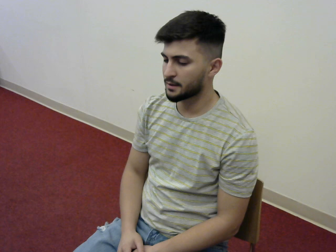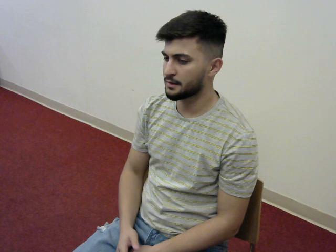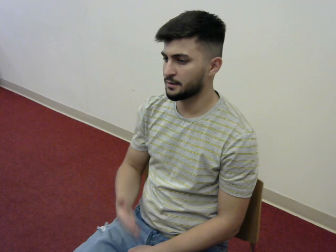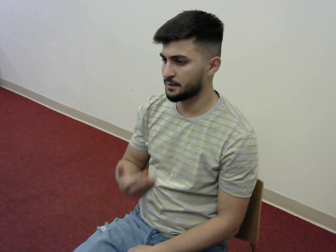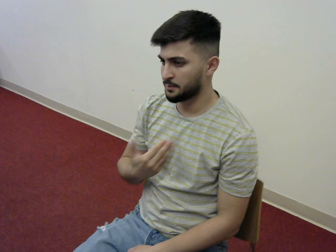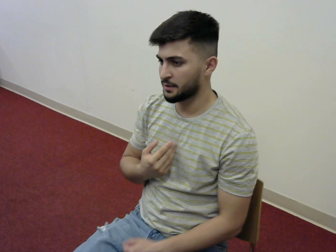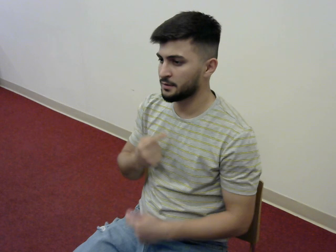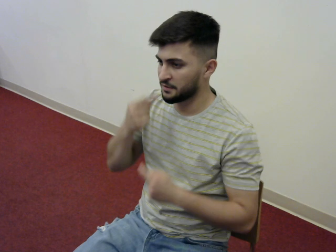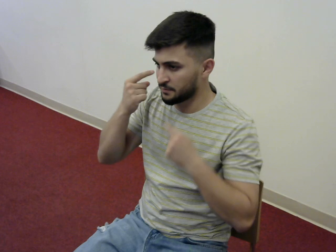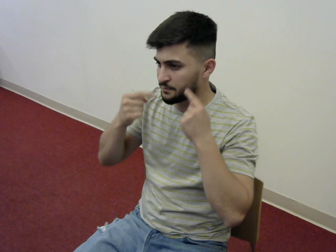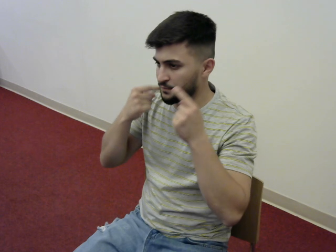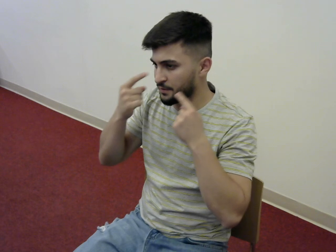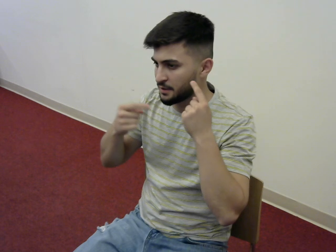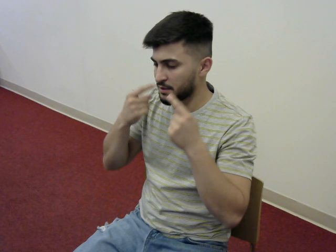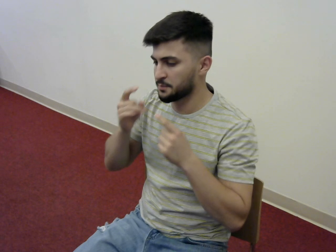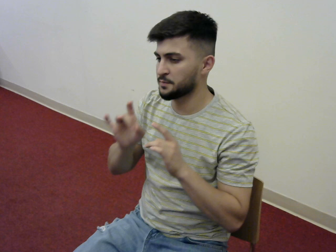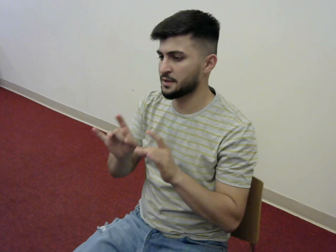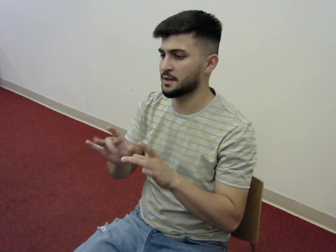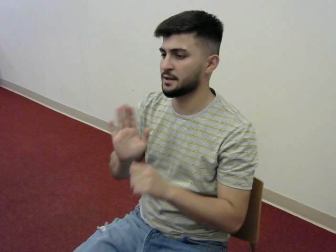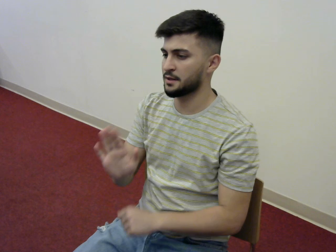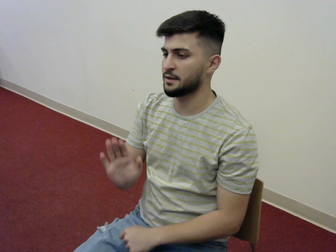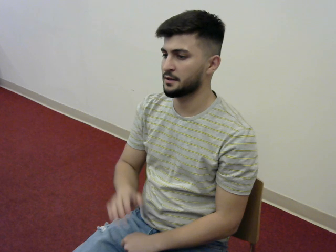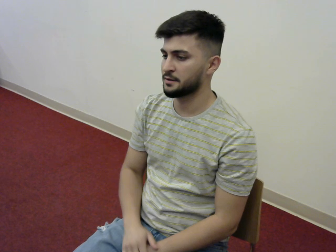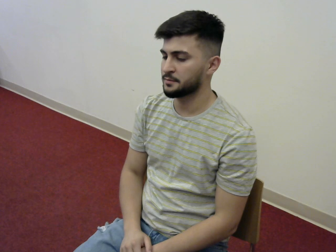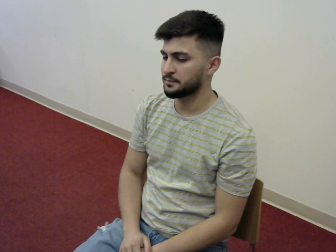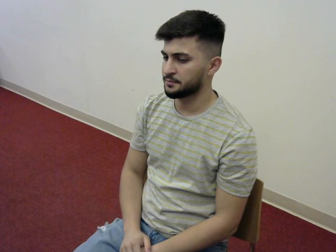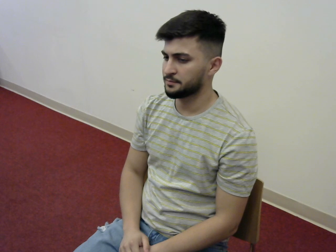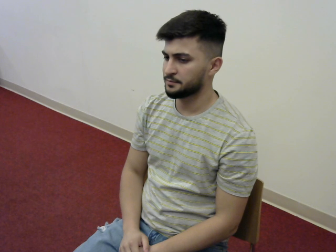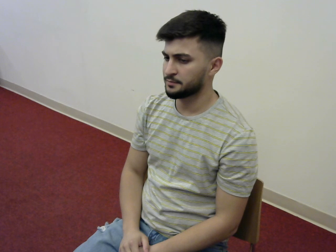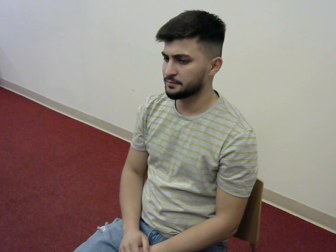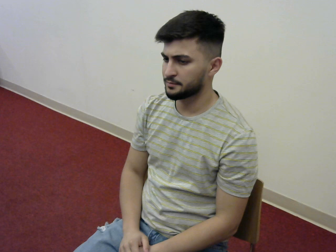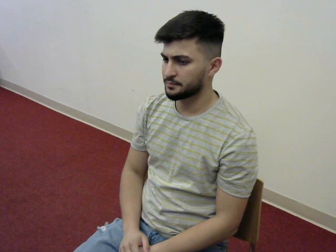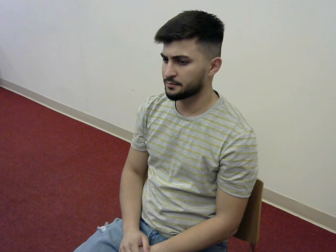Mən fikirləşim, deyərəm